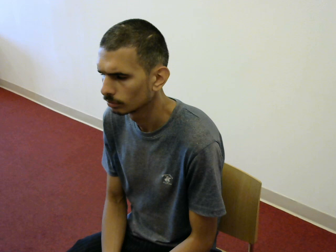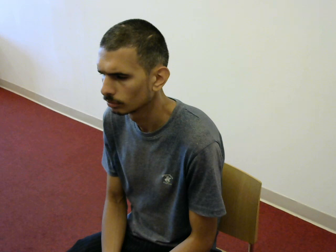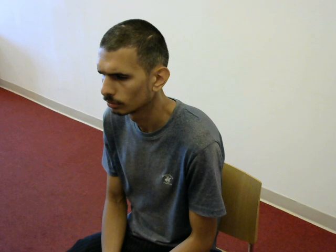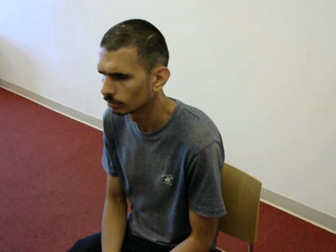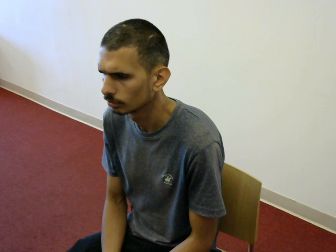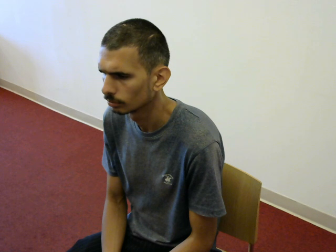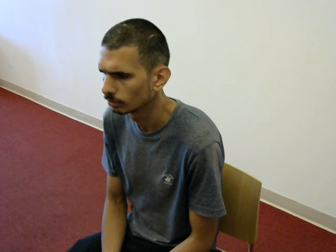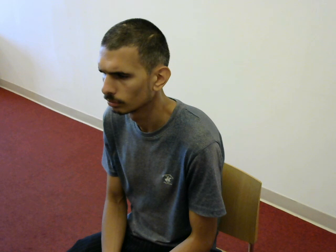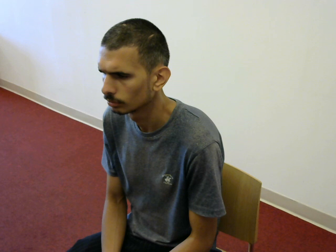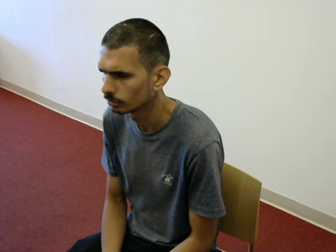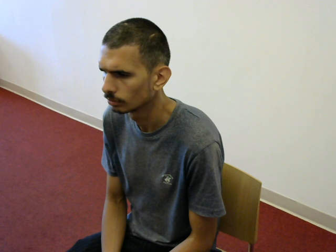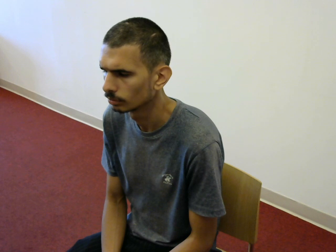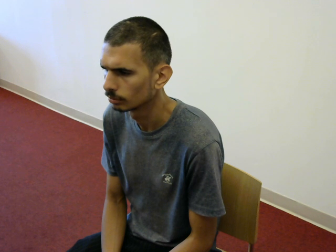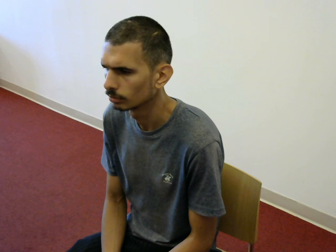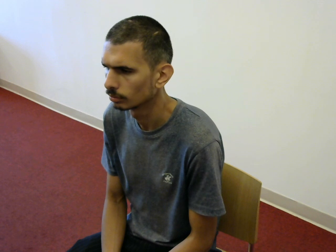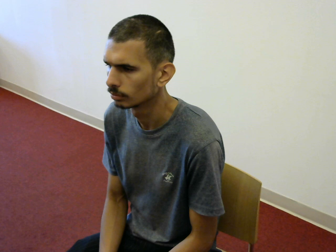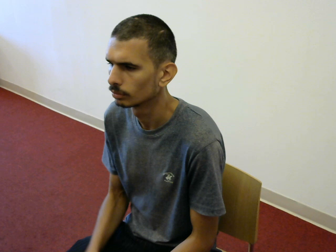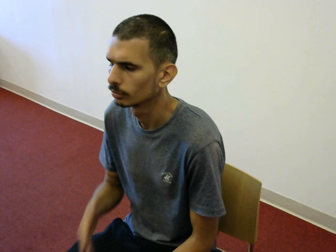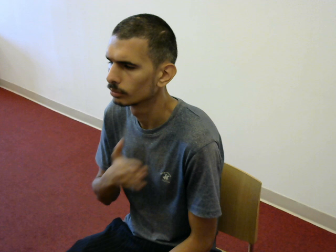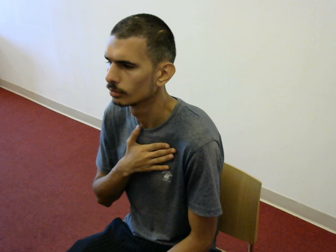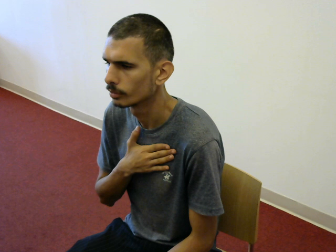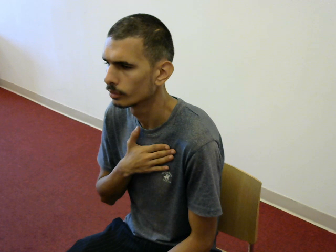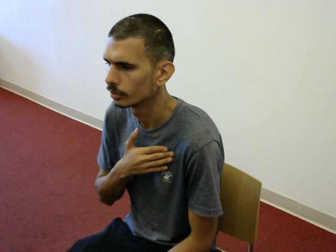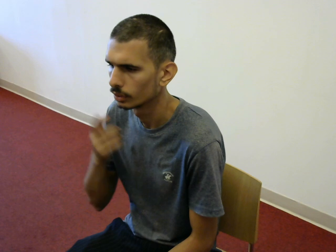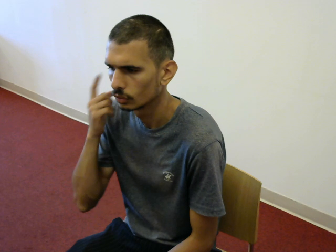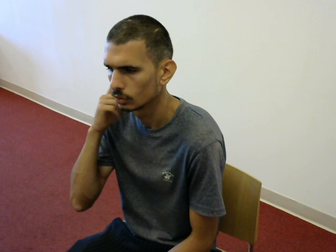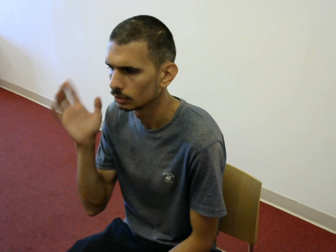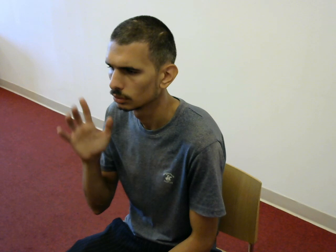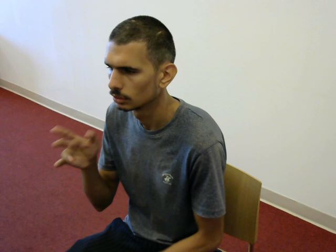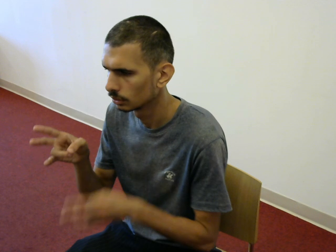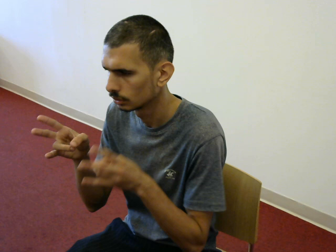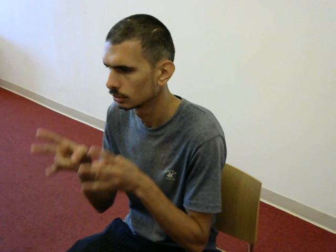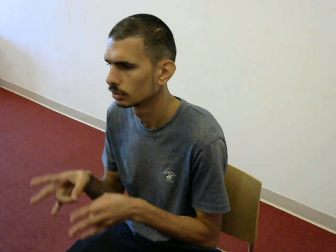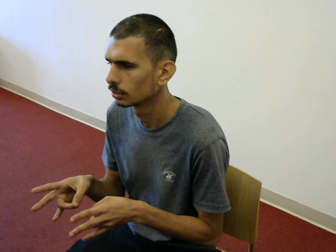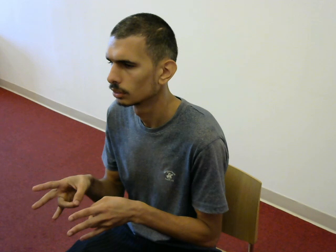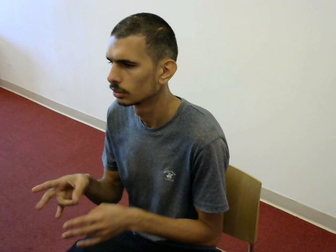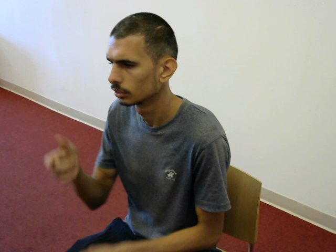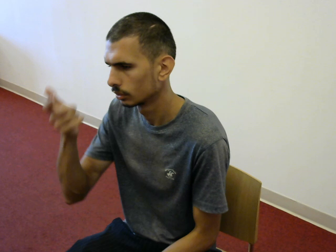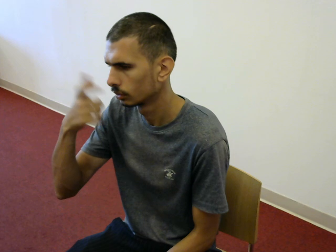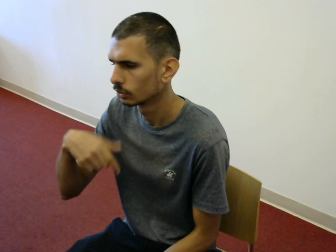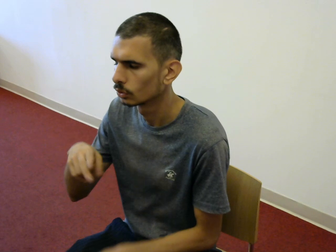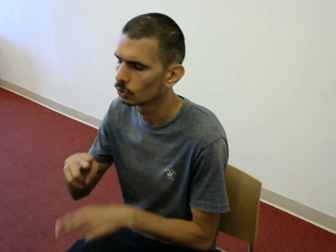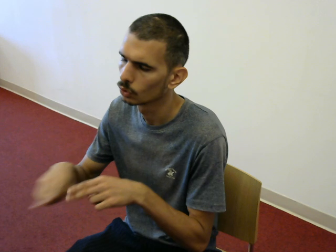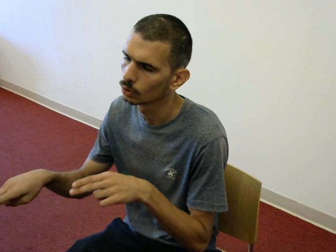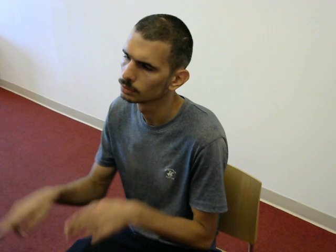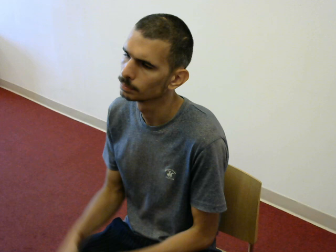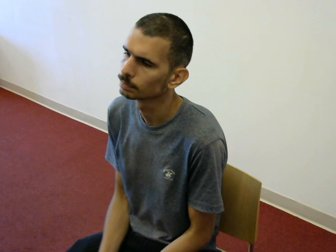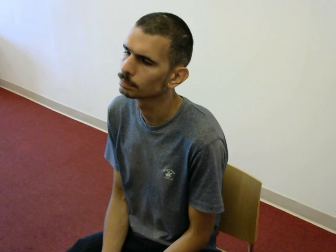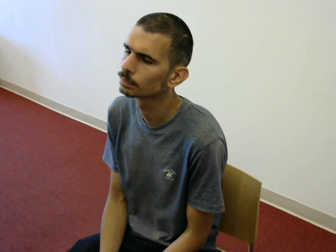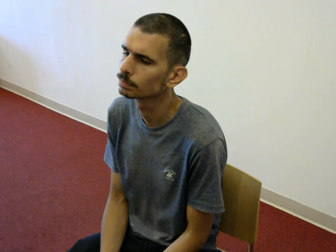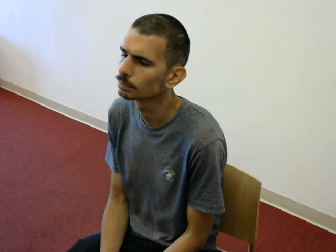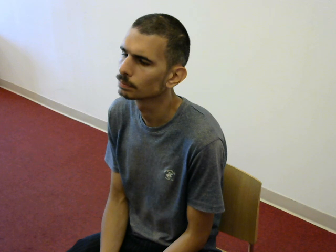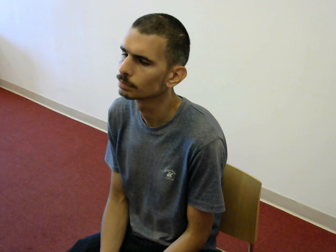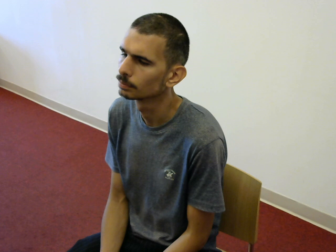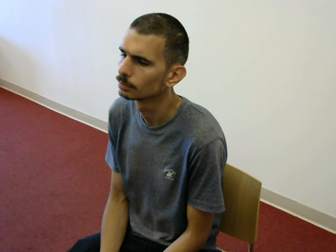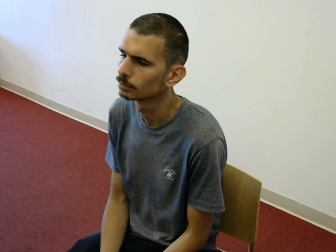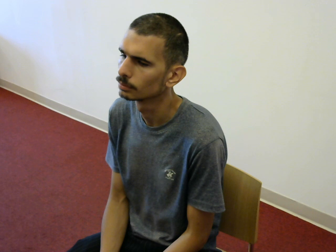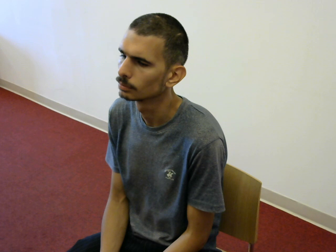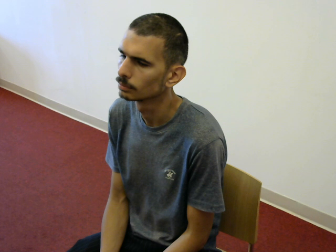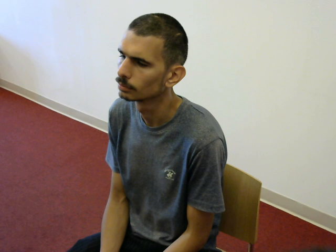Mən eşitməni qəza nəticəsində itirmişəm